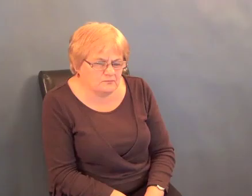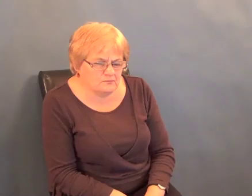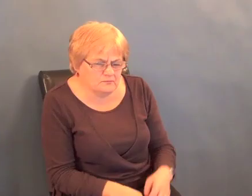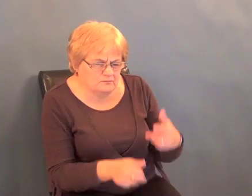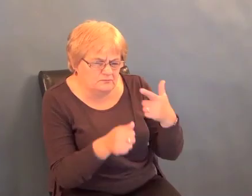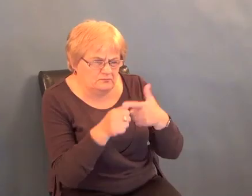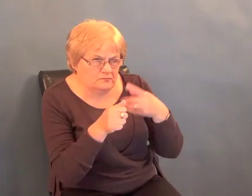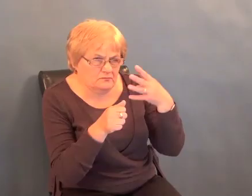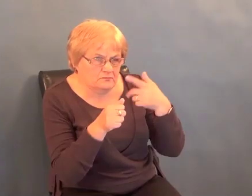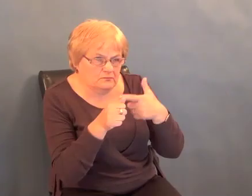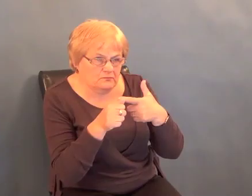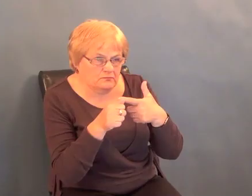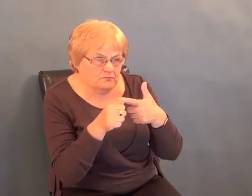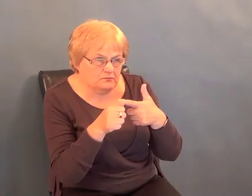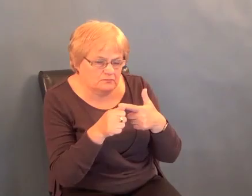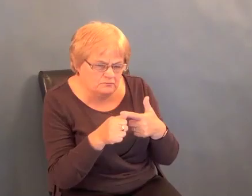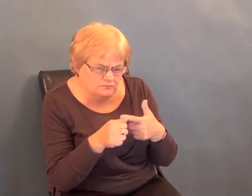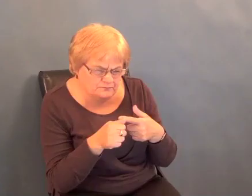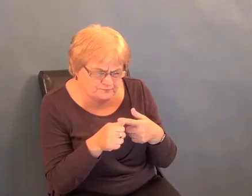Dwudziesty czwarty.